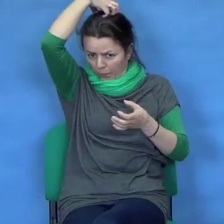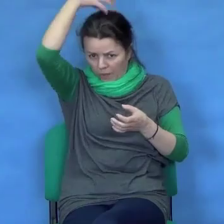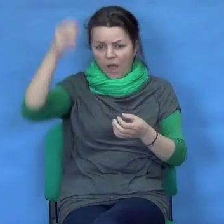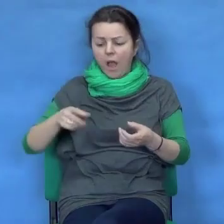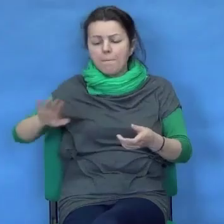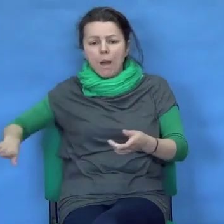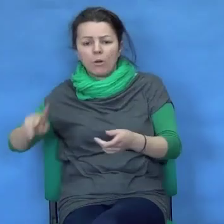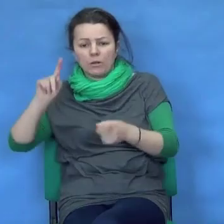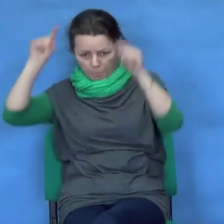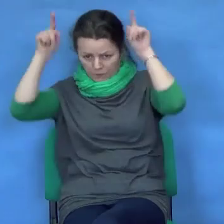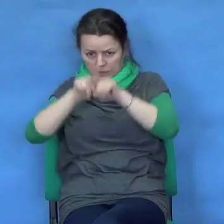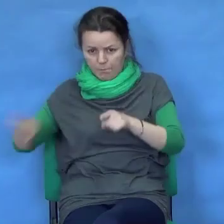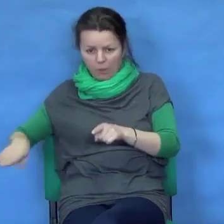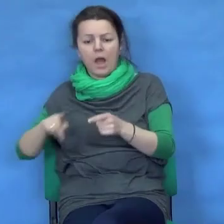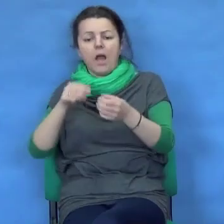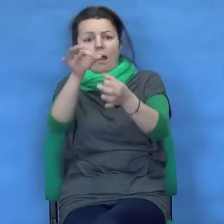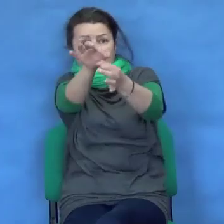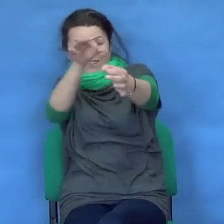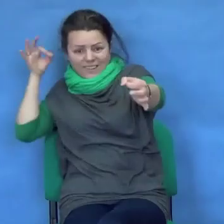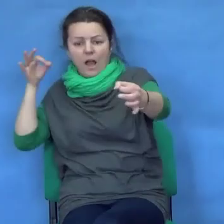Mała myszka celuje do niej z łuku.